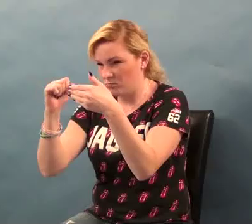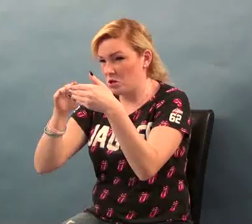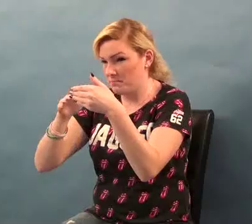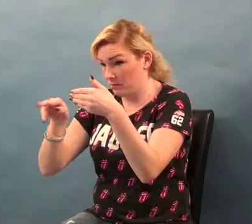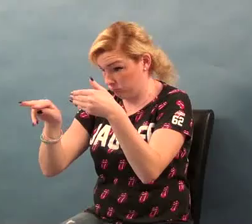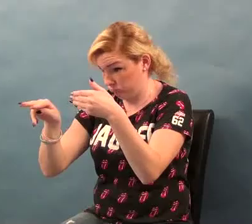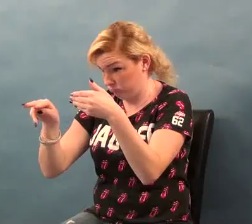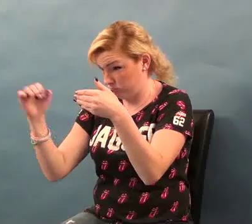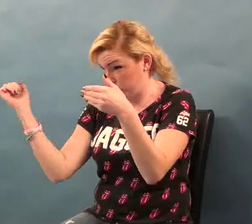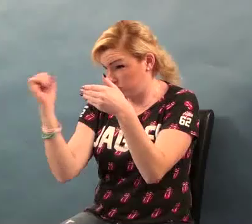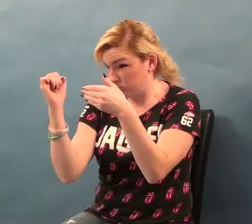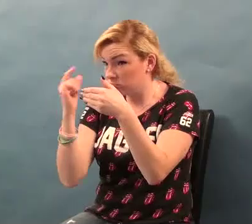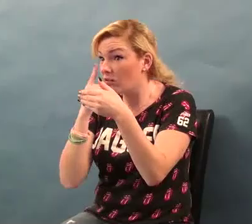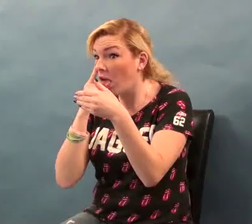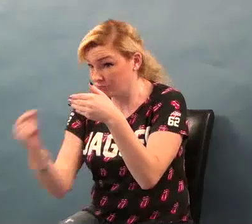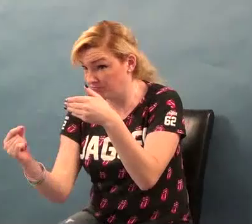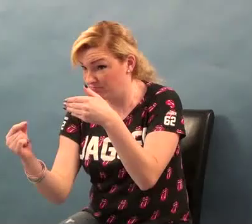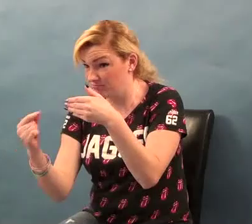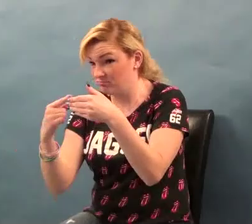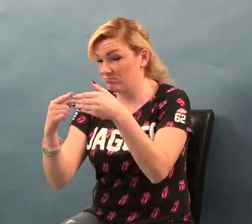Ryba zauważyła, że kot jej się nie boi.